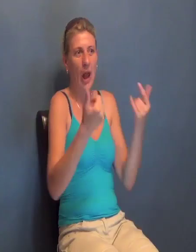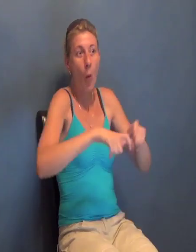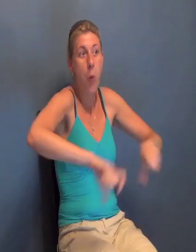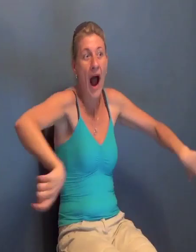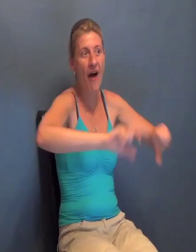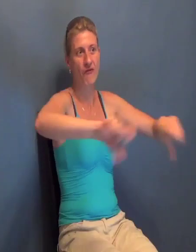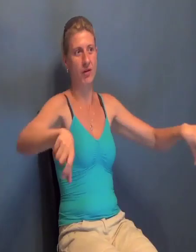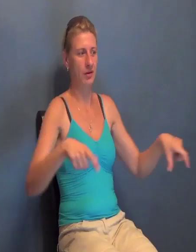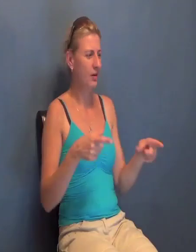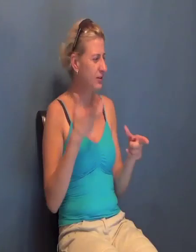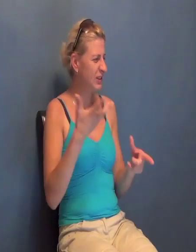Na przykład ławki.